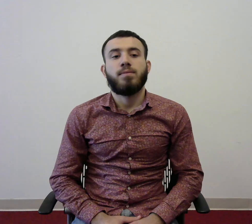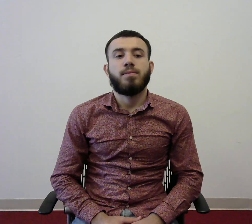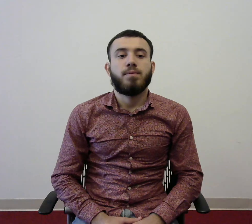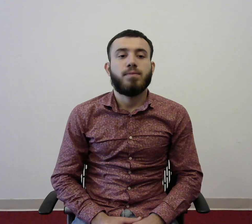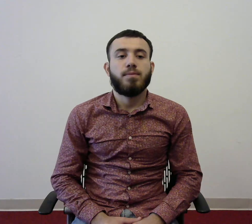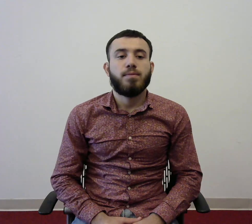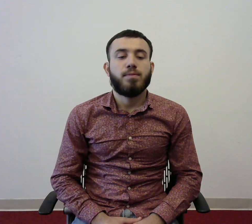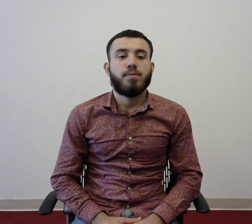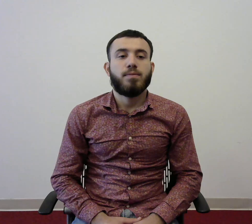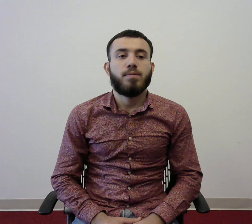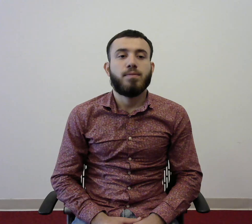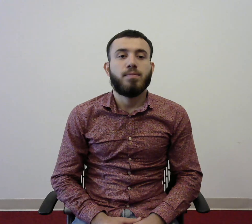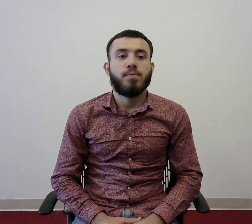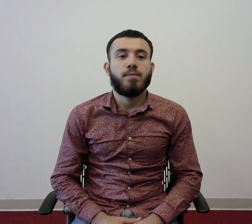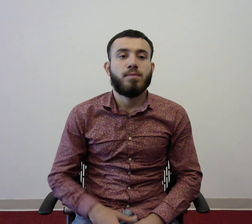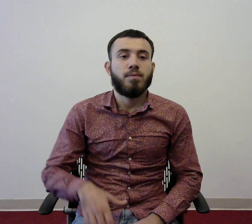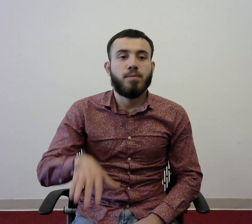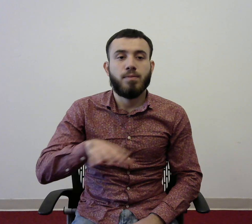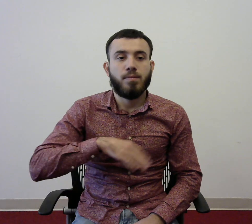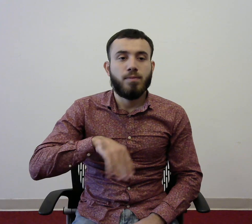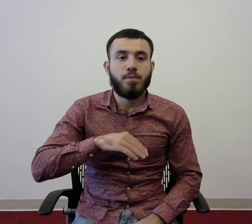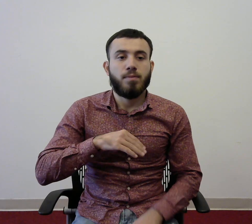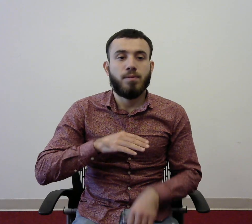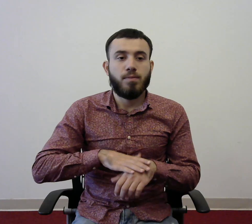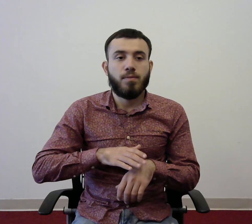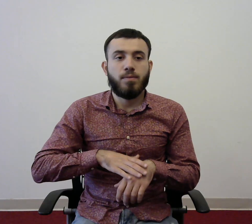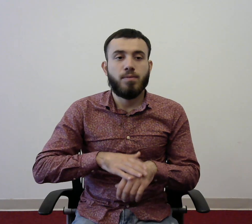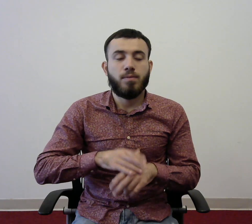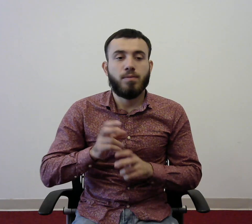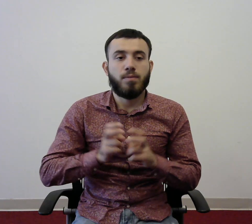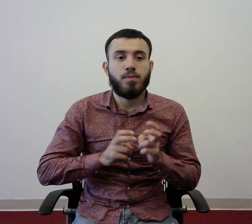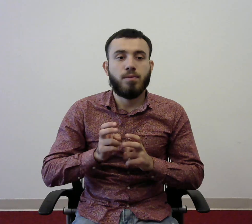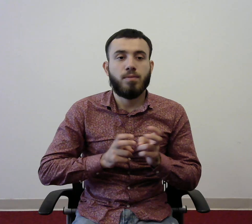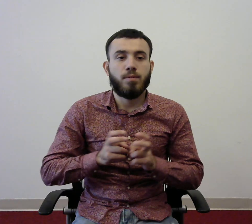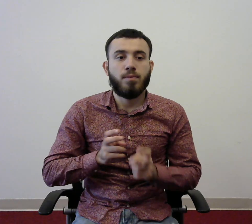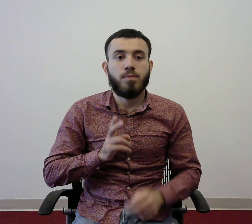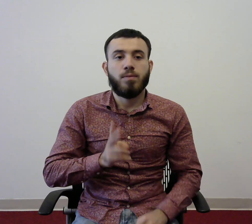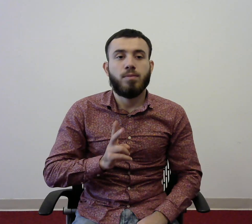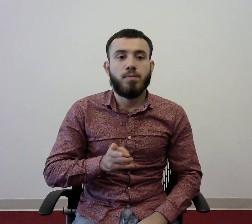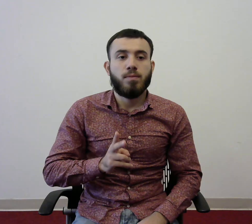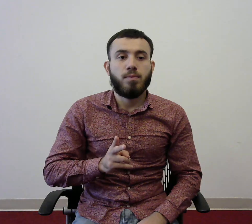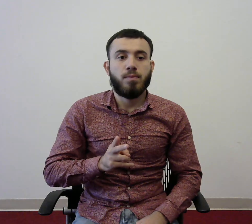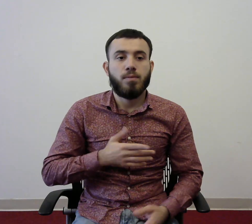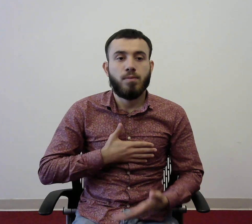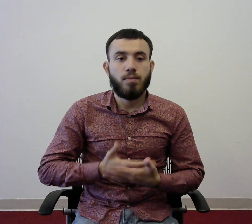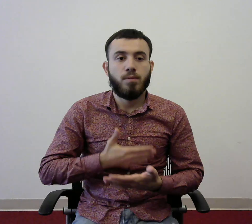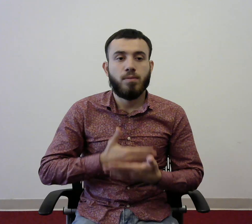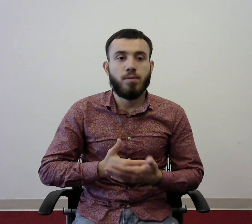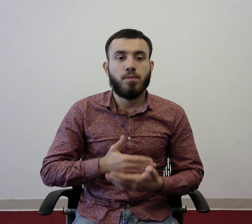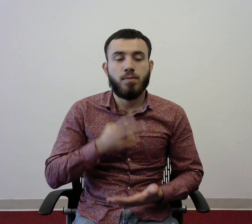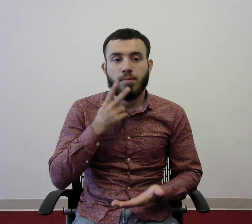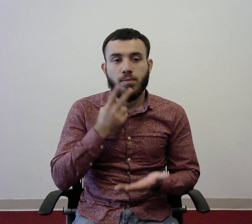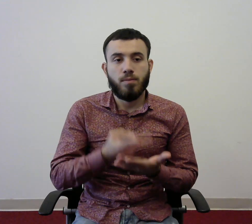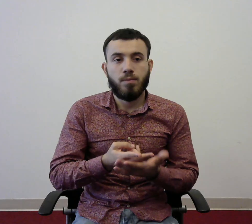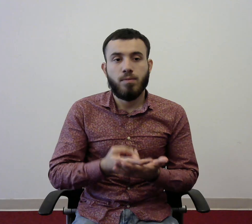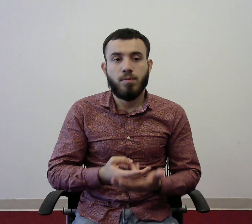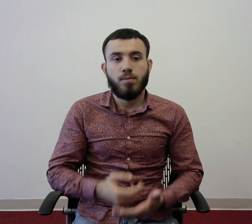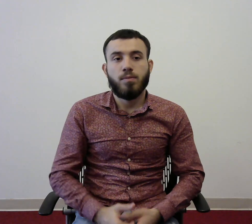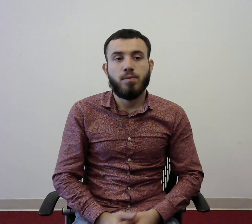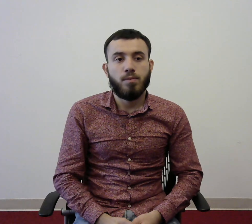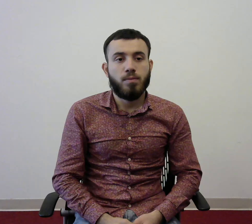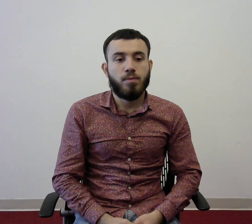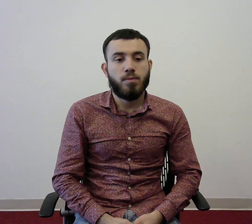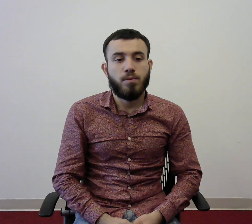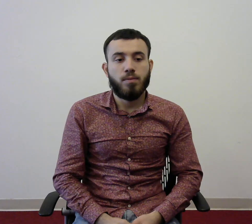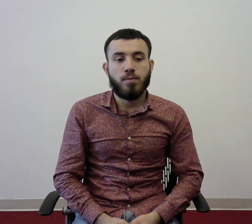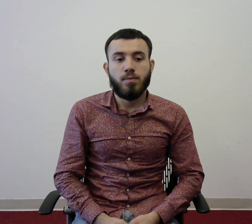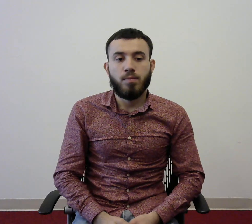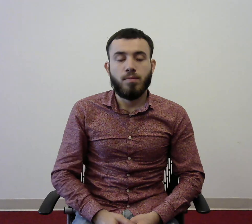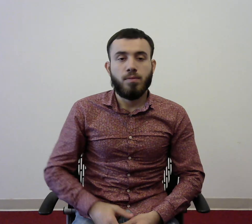Biz özəl şirkət kimi fəaliyyət göstəririk